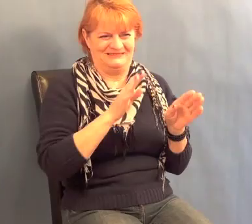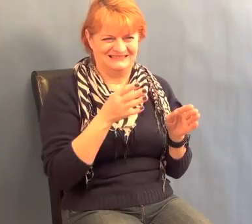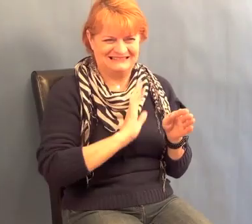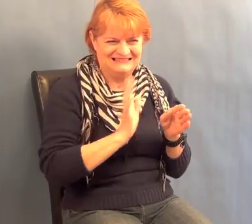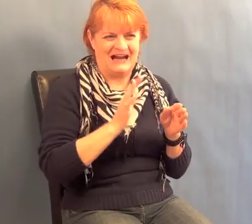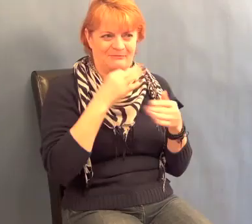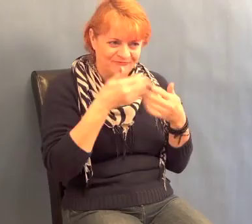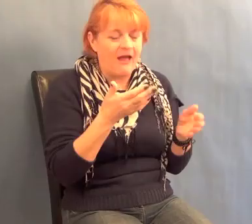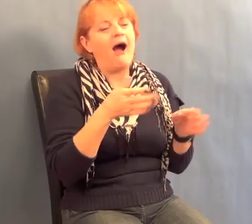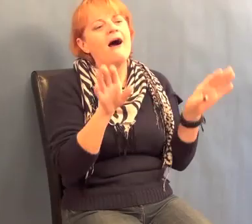Lepiej otwarte, ale trudno, zamknął.